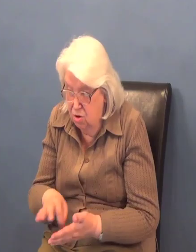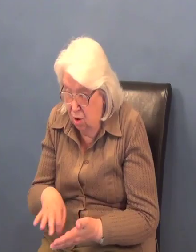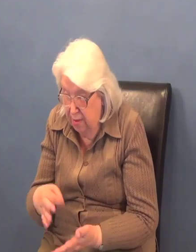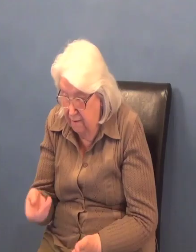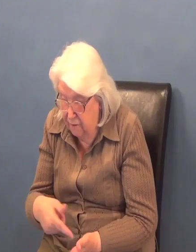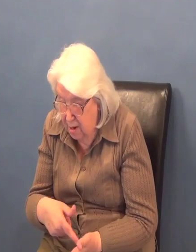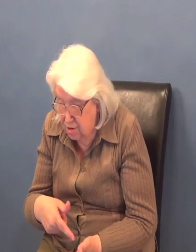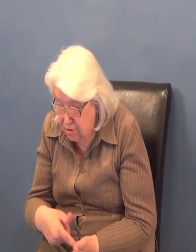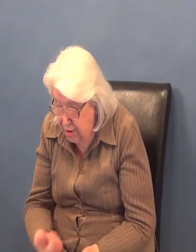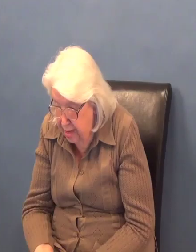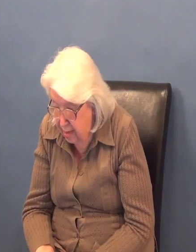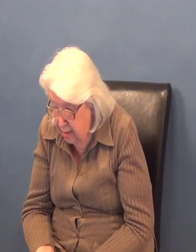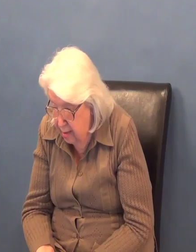Ośrodek... właśnie.